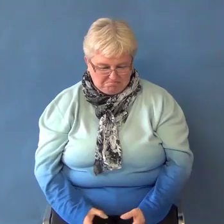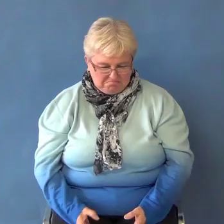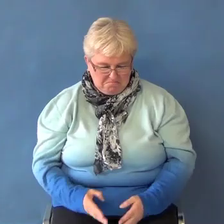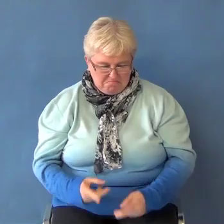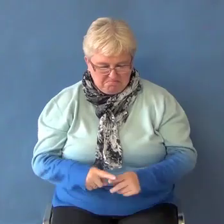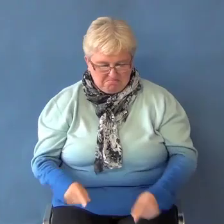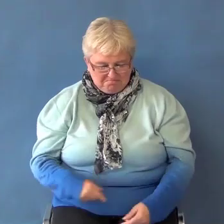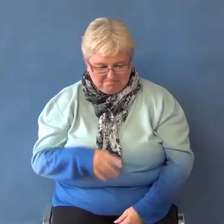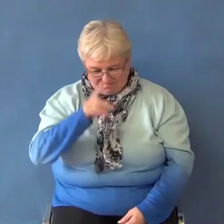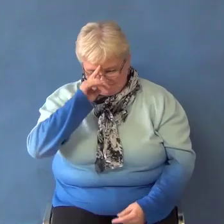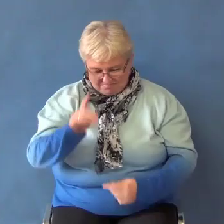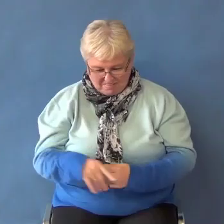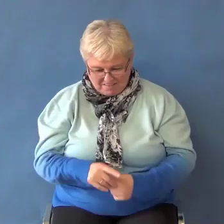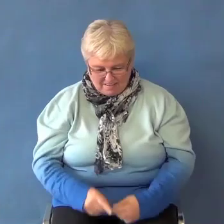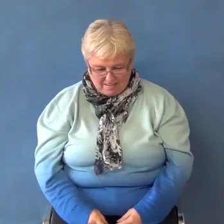Na ulicy nie wolno, ja nie mam pojęcia.